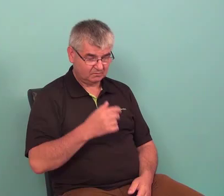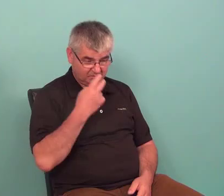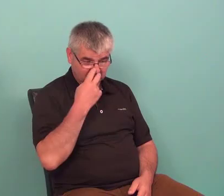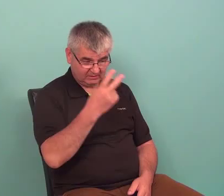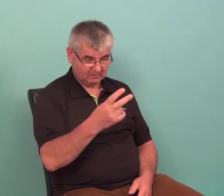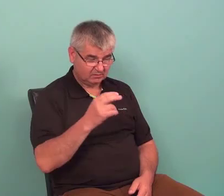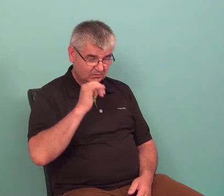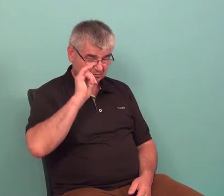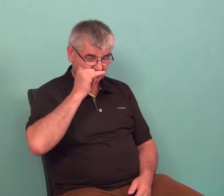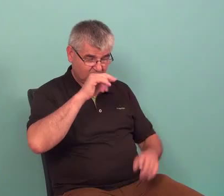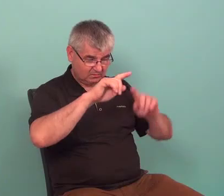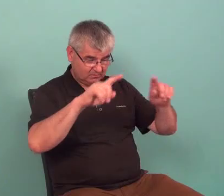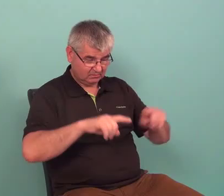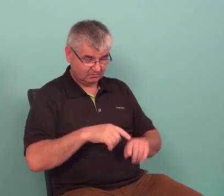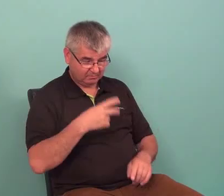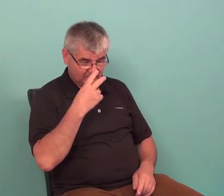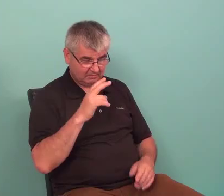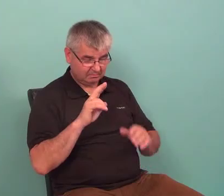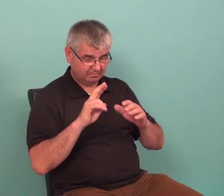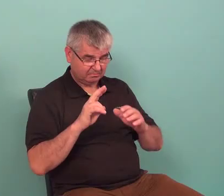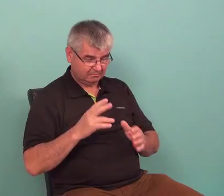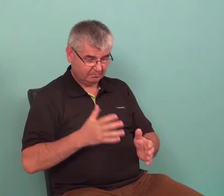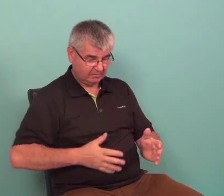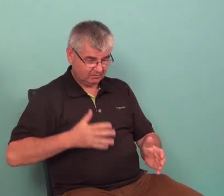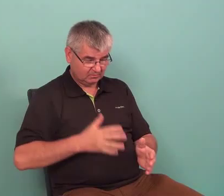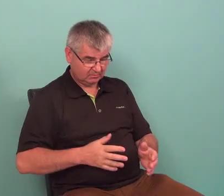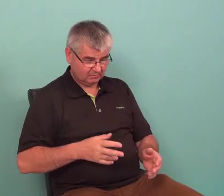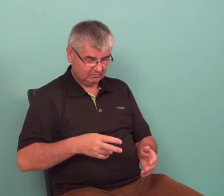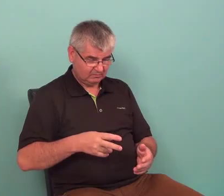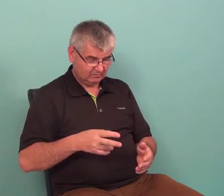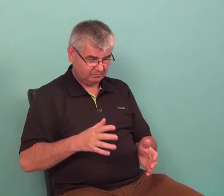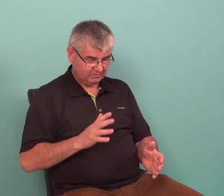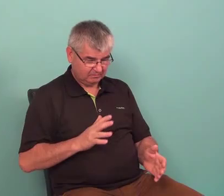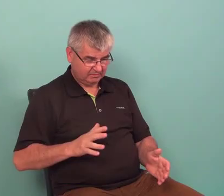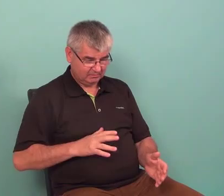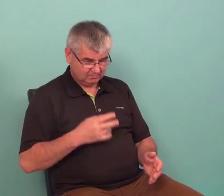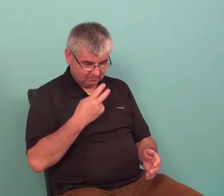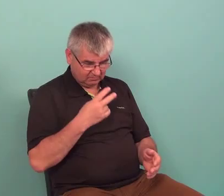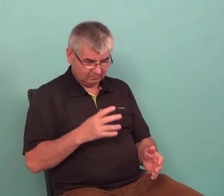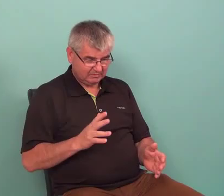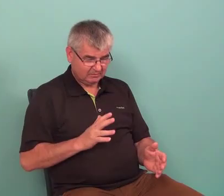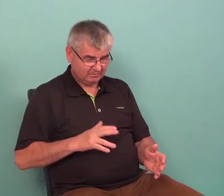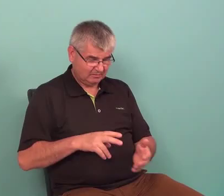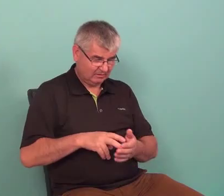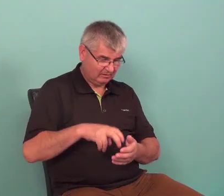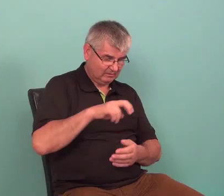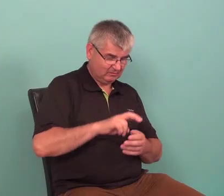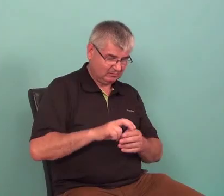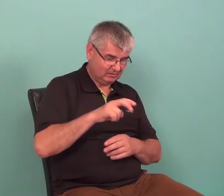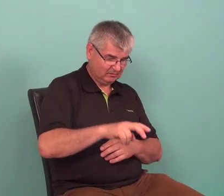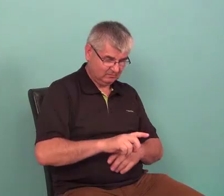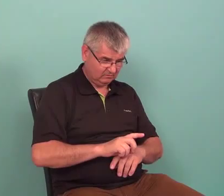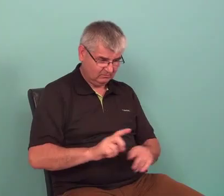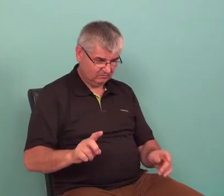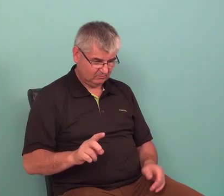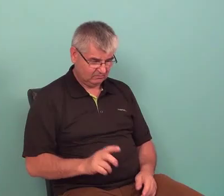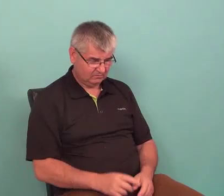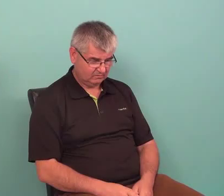Widzę, że jest żółty, trójkątny znak, więc trzeba uważać, żeby na dworcu nie spaść z peronu, bo to jest niebezpiecznie.